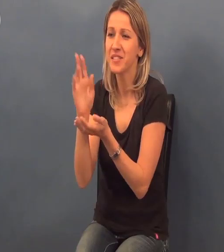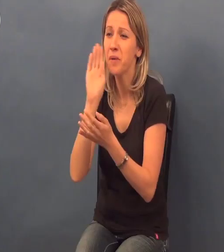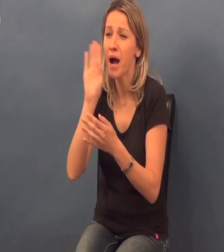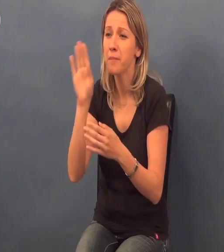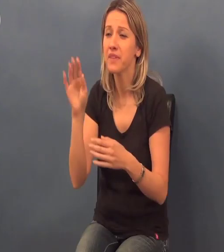Bajka.